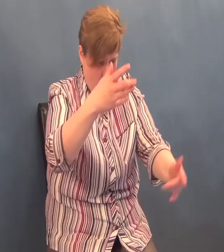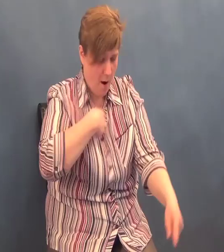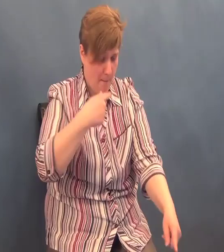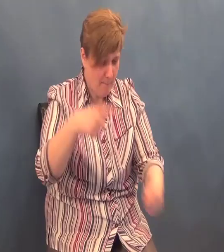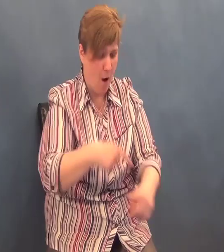Mi pasuje!